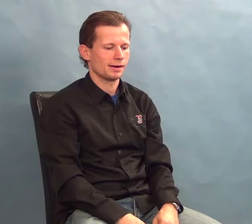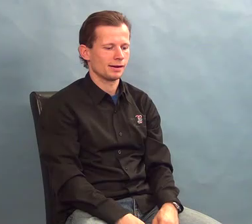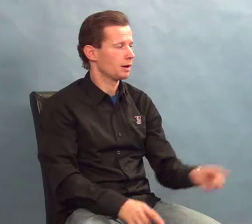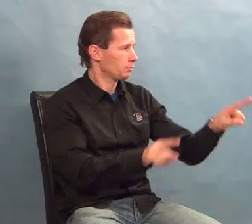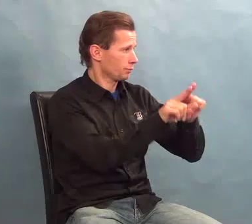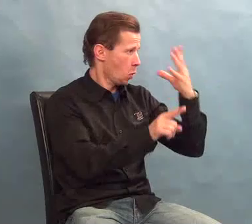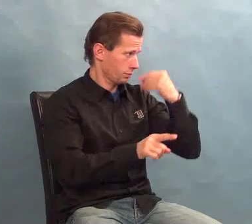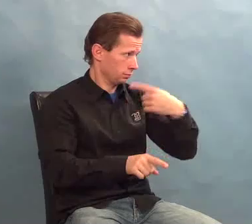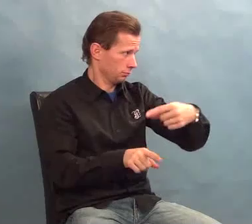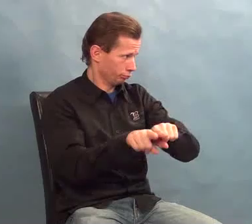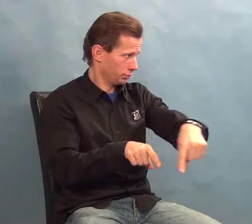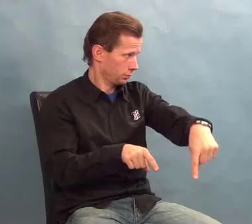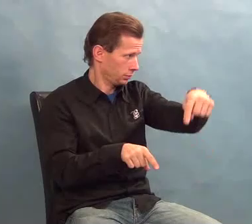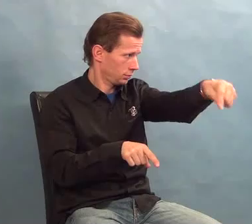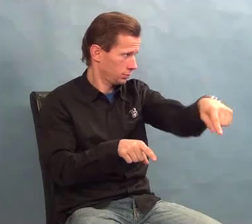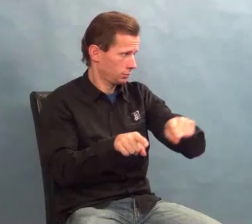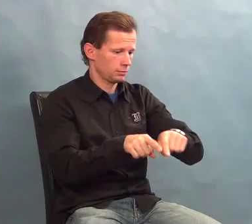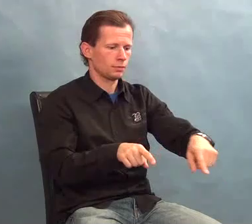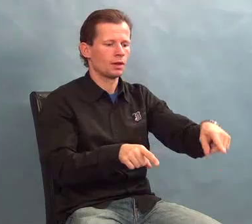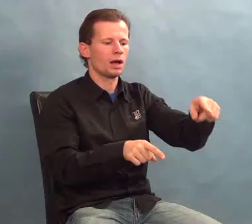My mamy takie same obrazy?